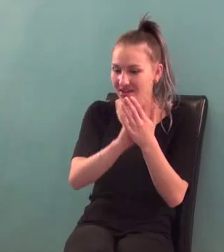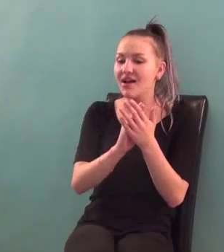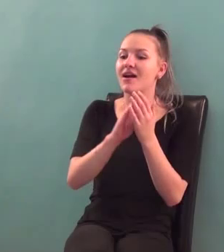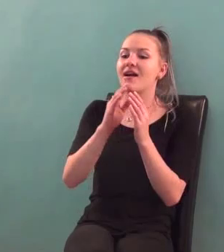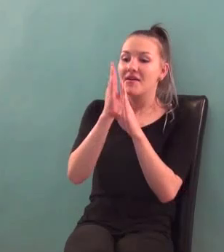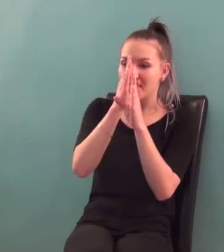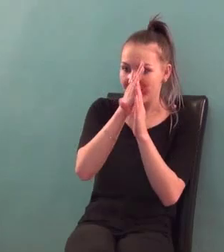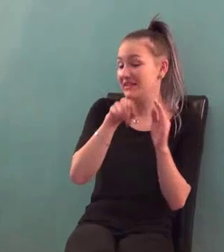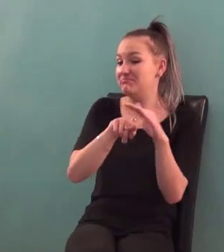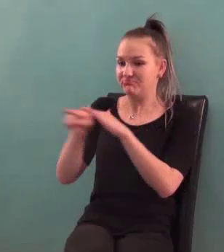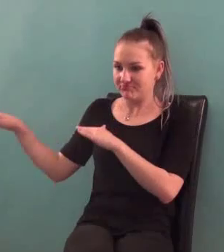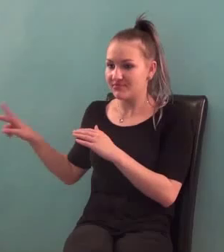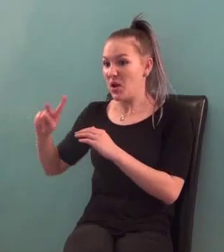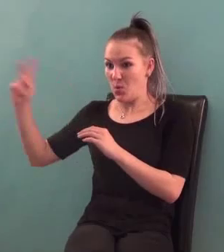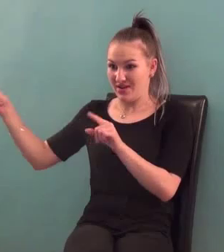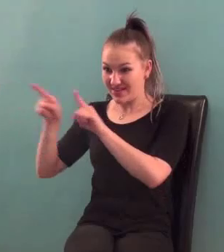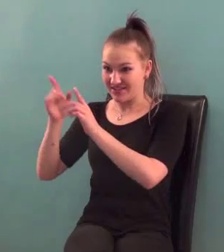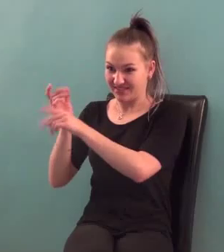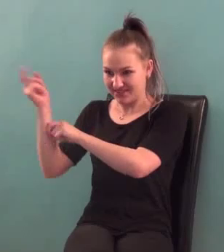Ukrywający się chłopiec ucieka i drugi raz rzuca kamieniami.